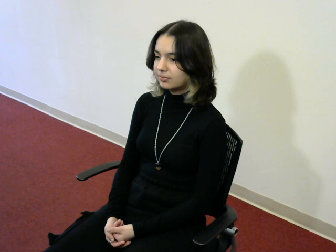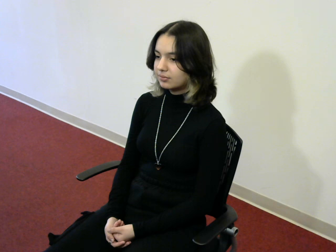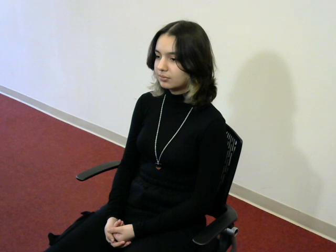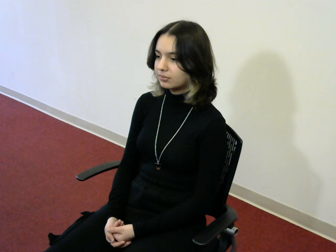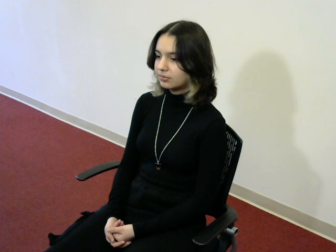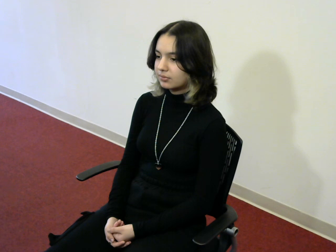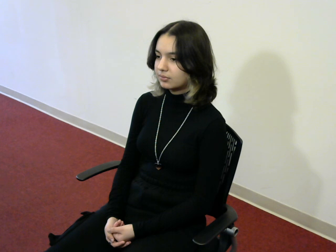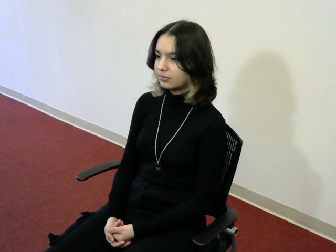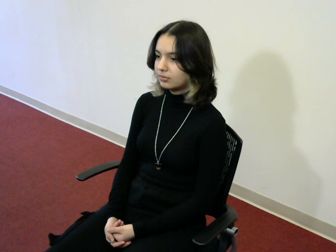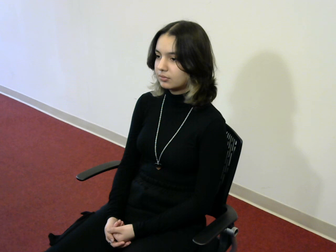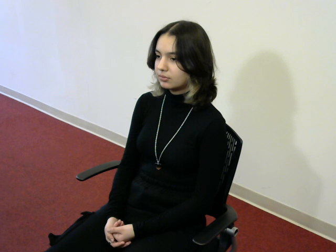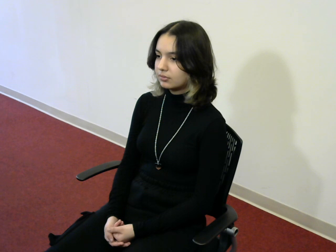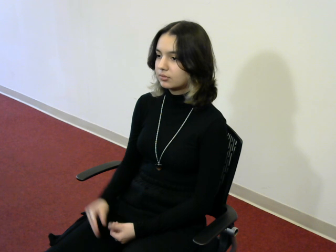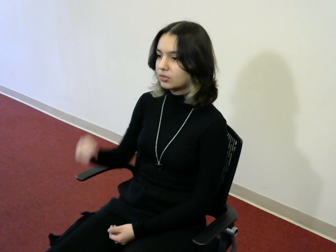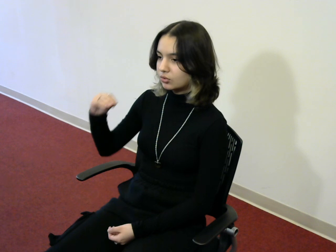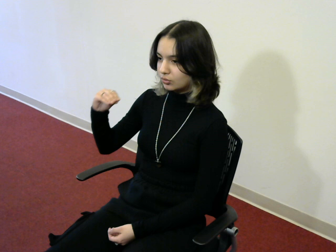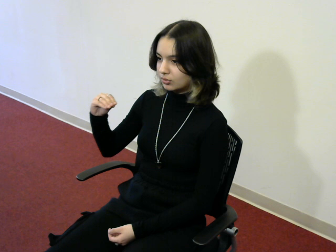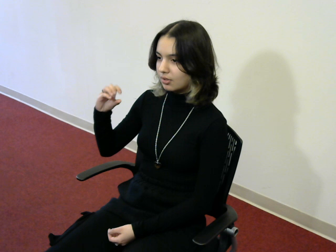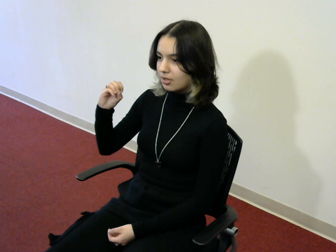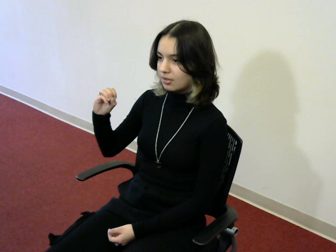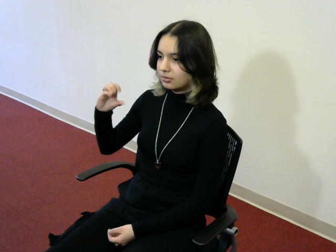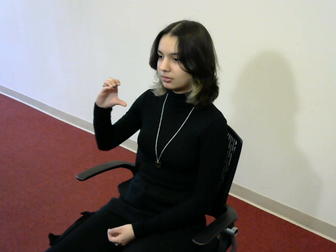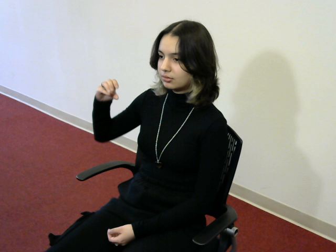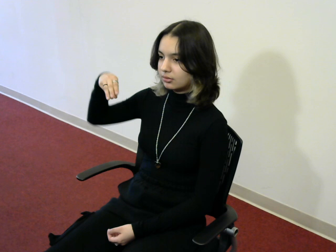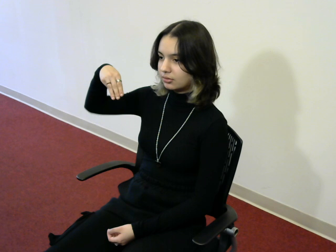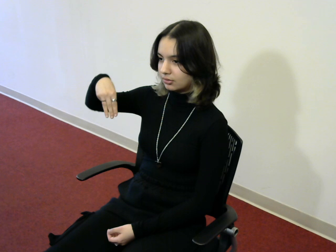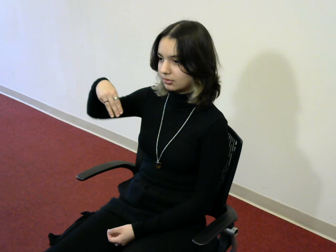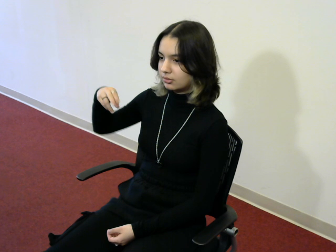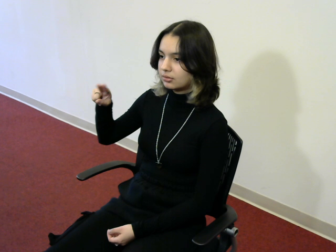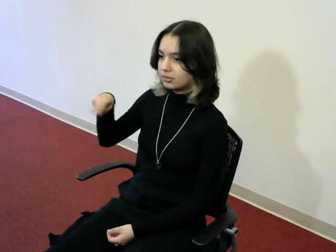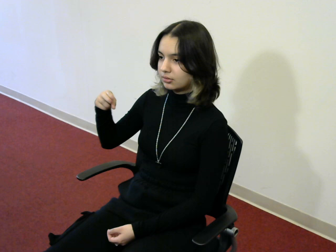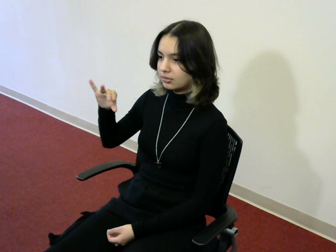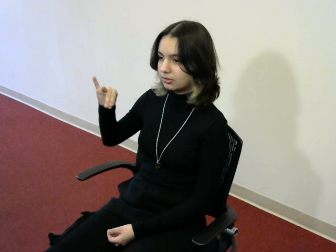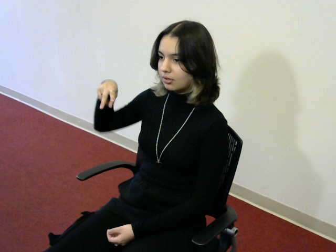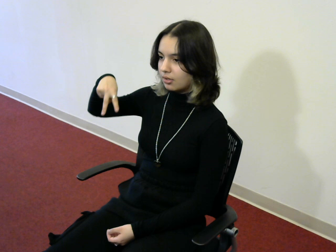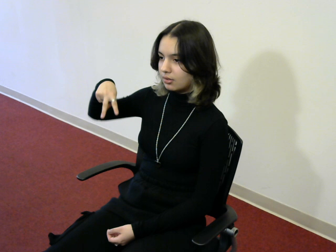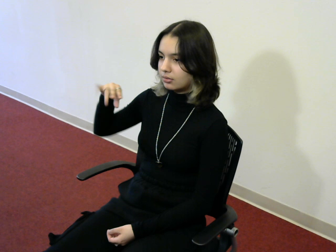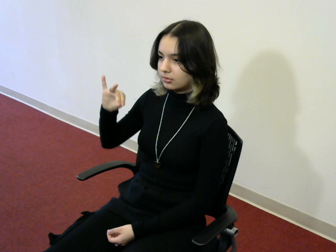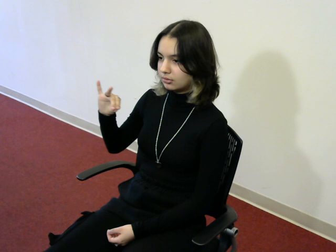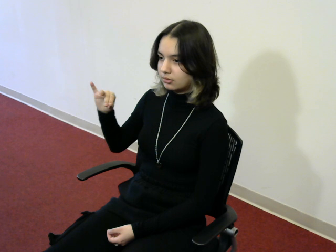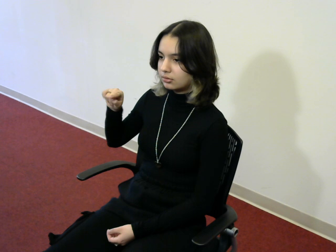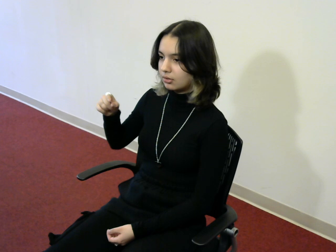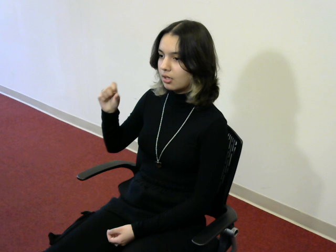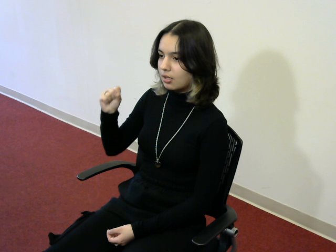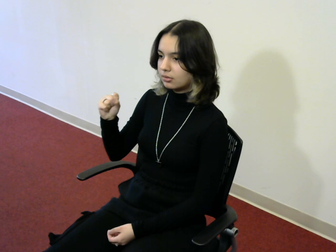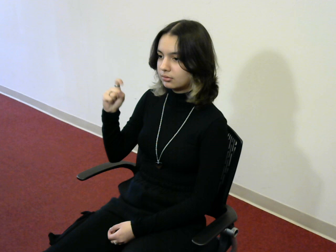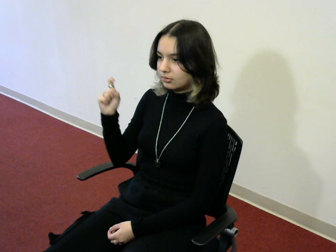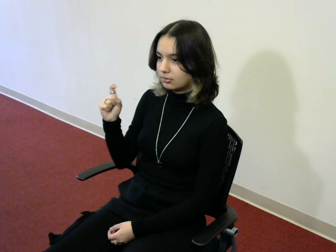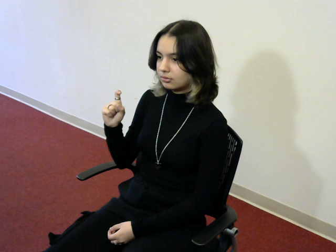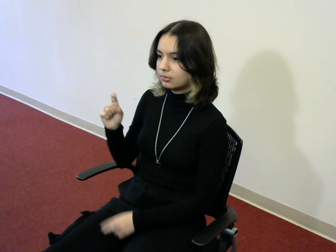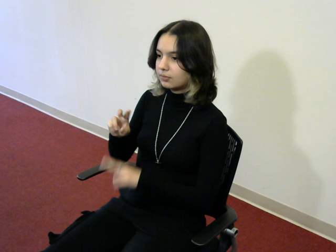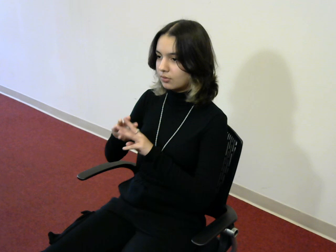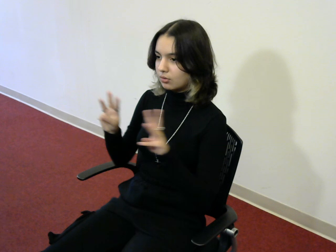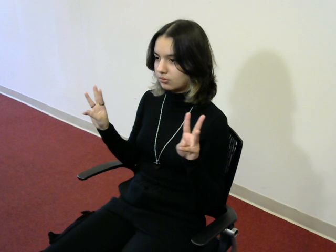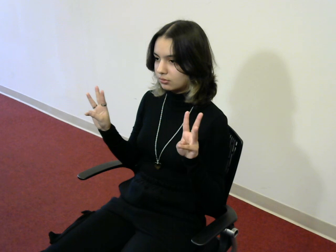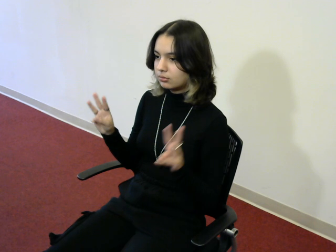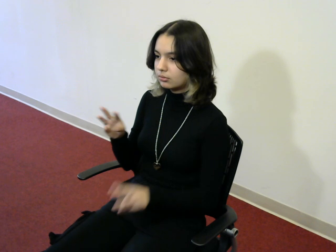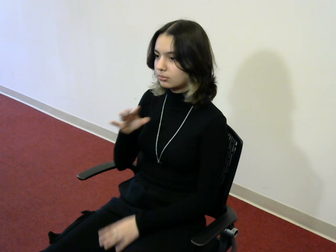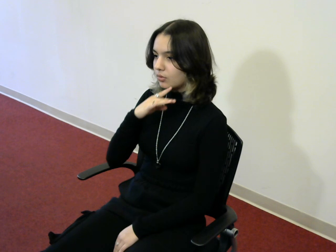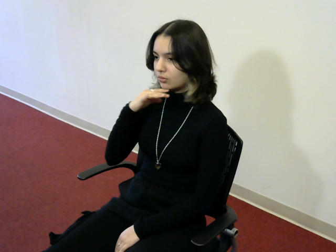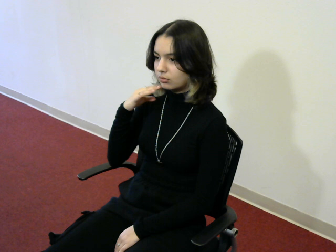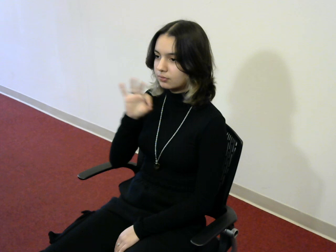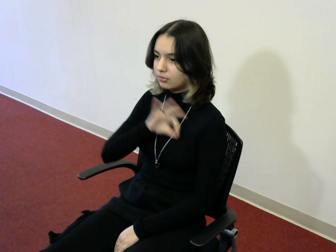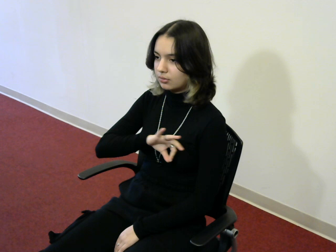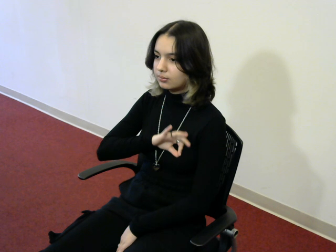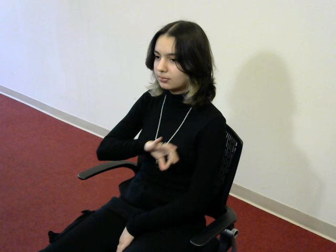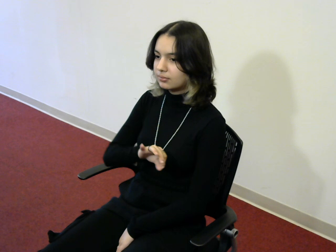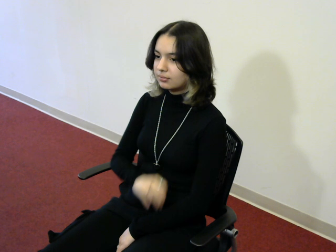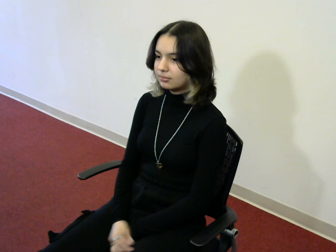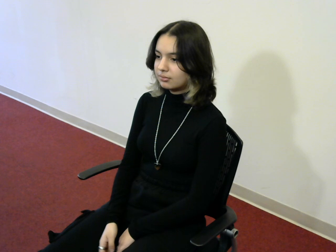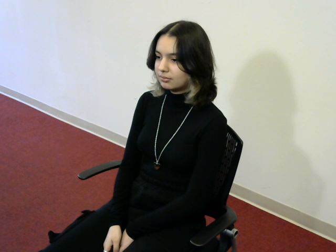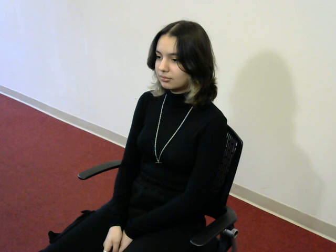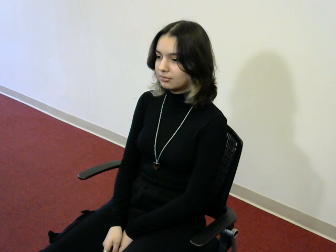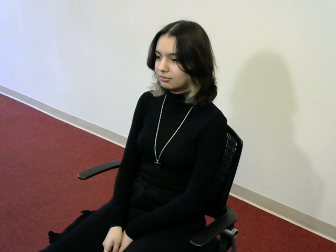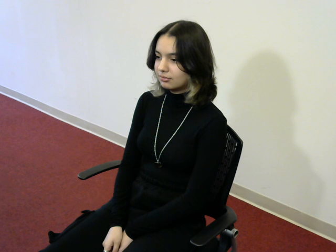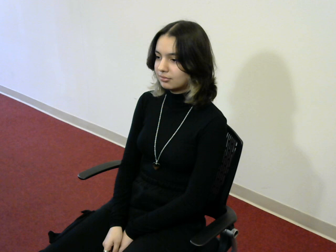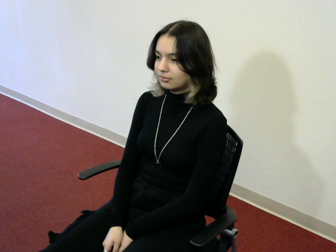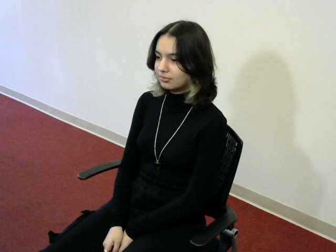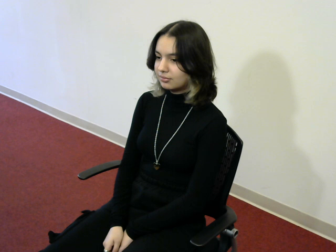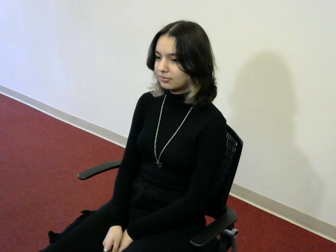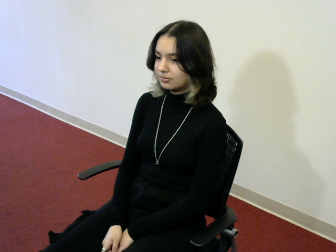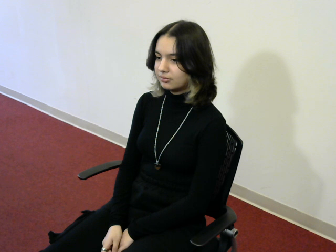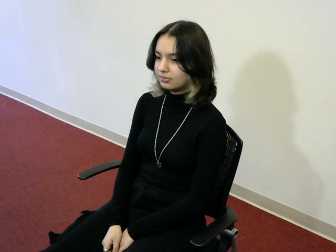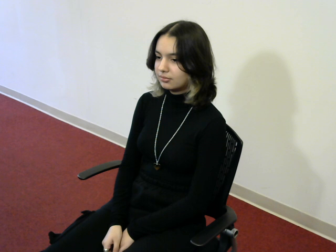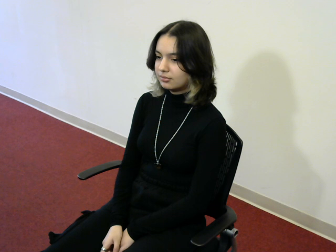Jestdili.az saytı çox faydalıdır